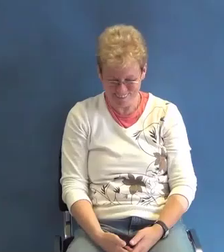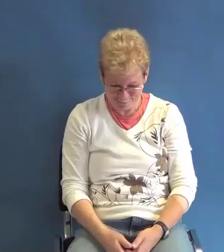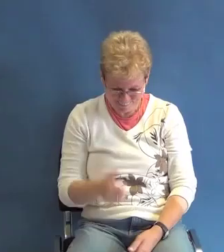Super.